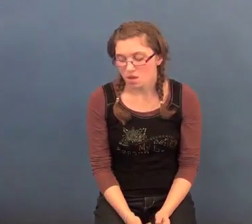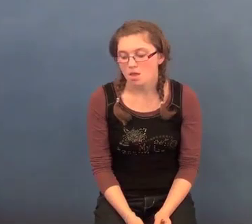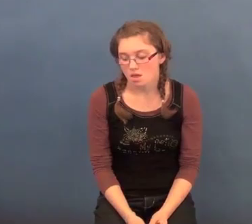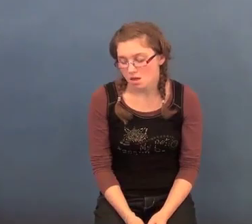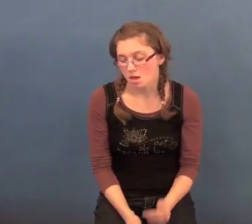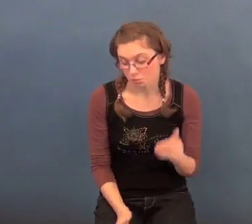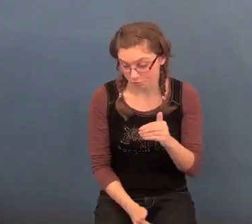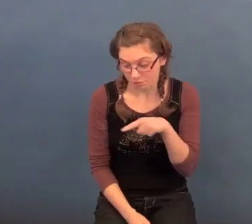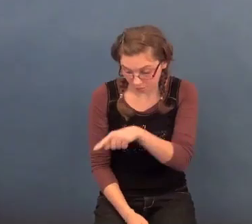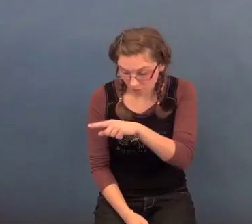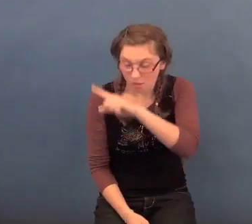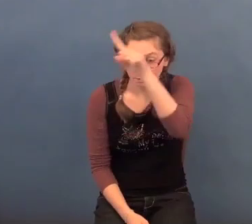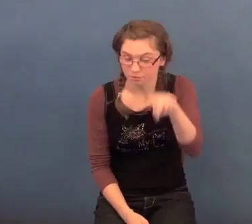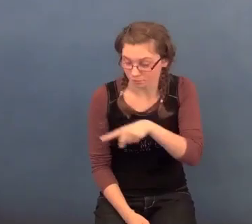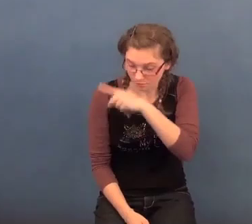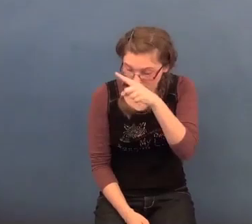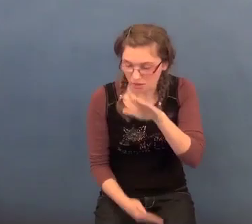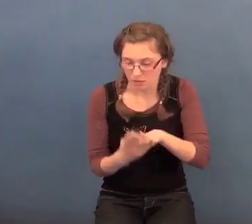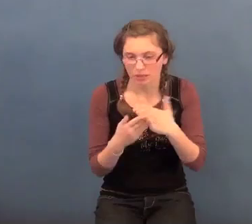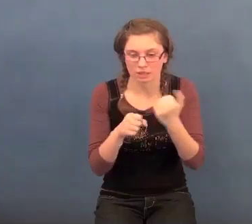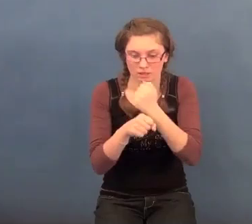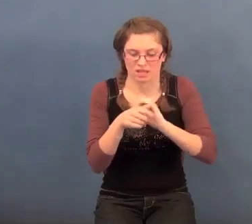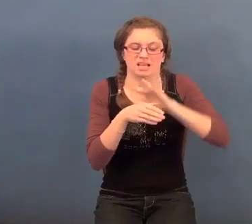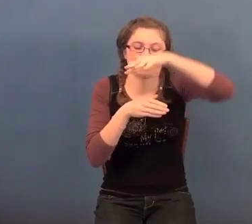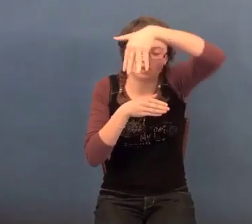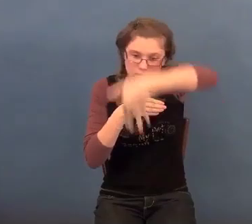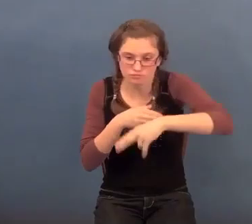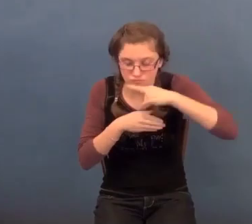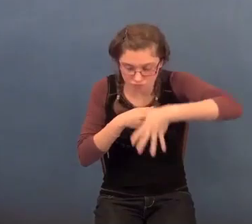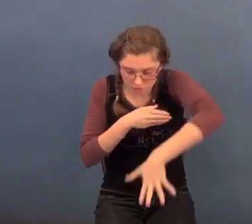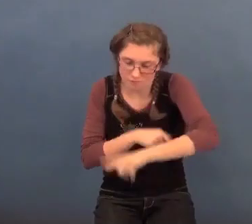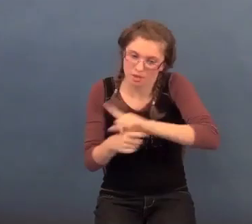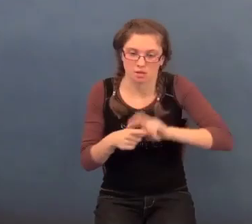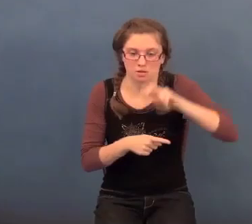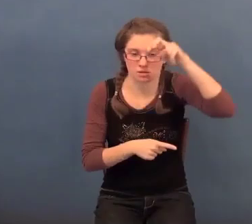Możliwe, że ten okrągły znak oznacza, że, na przykład jak jest kamienny brzeg i w dole płynie woda, to nie wolno tam wskakiwać.